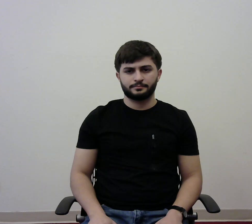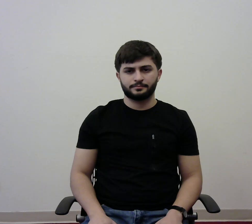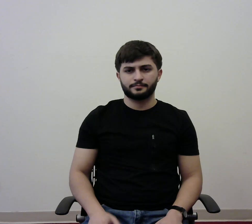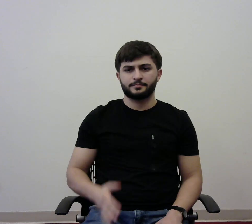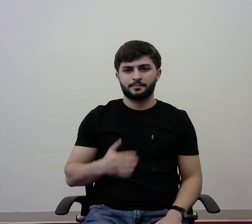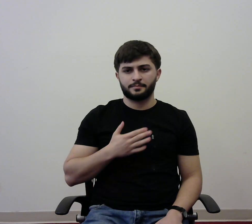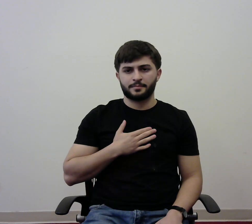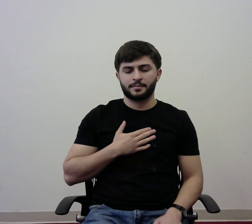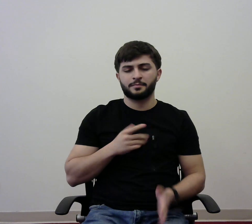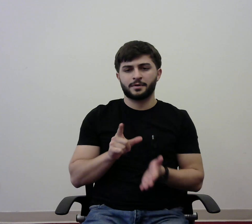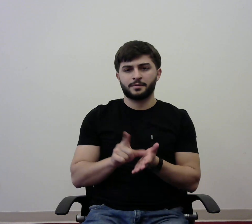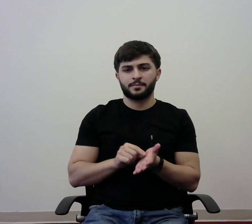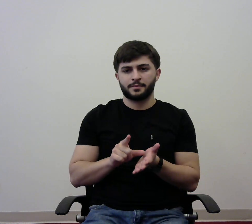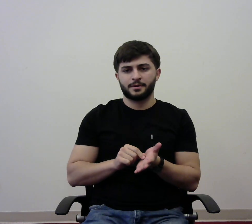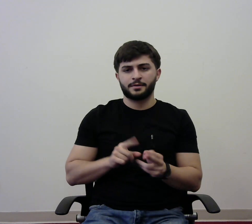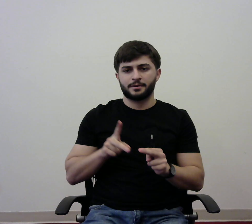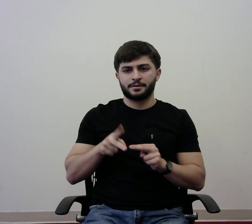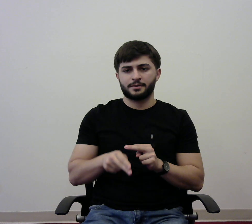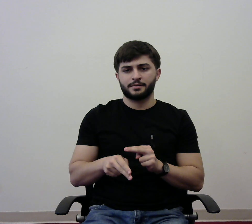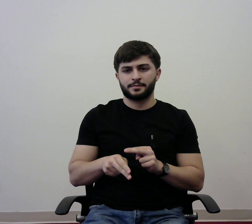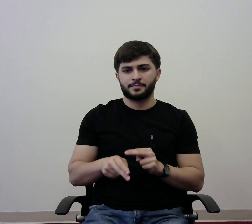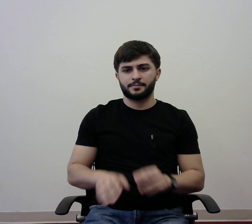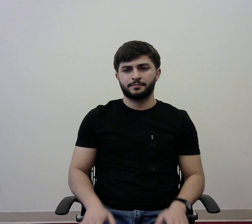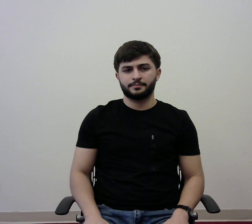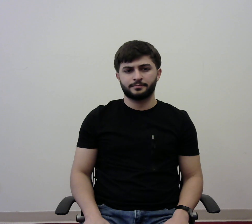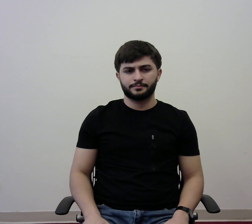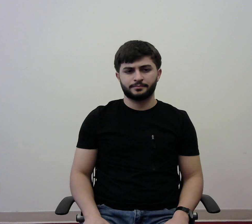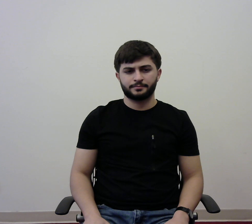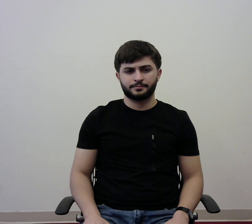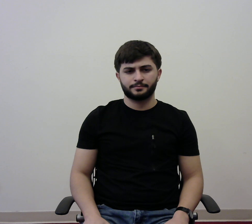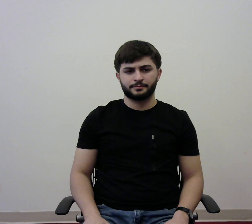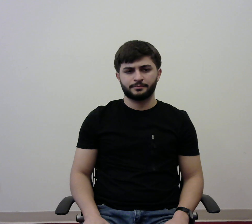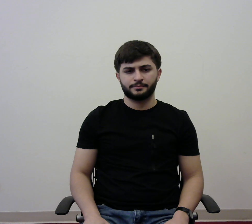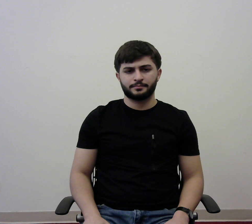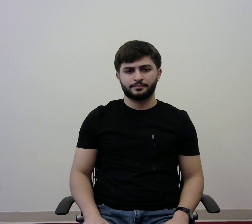Mənim pensiyamı kəsiblər